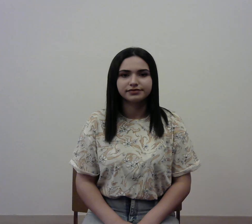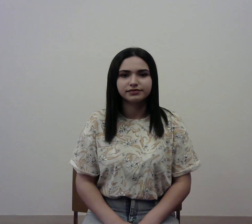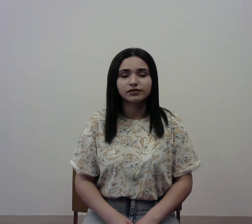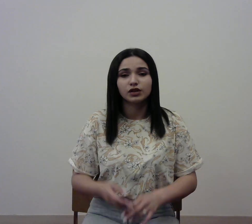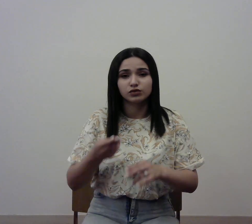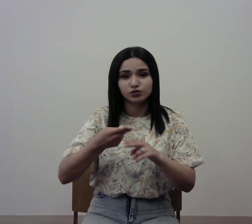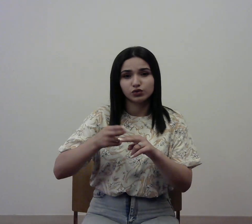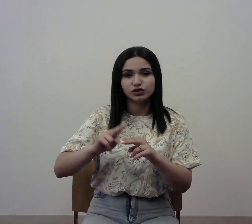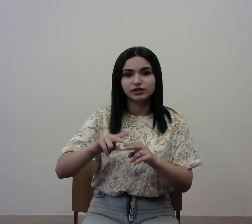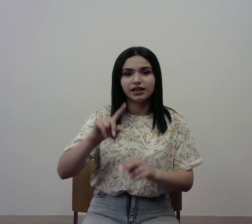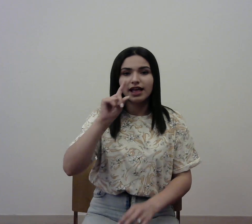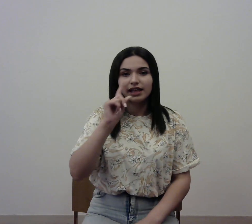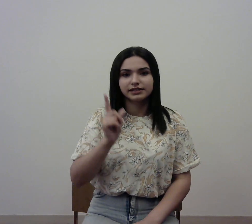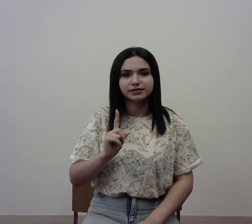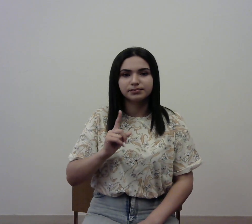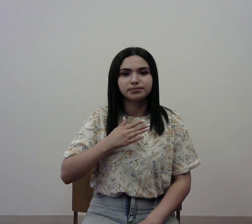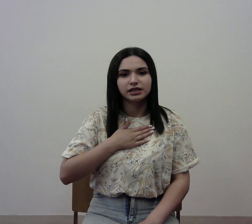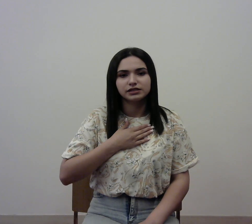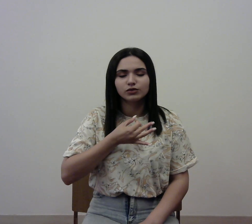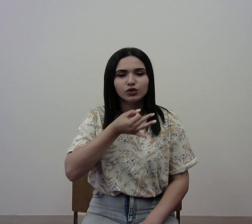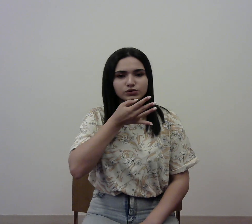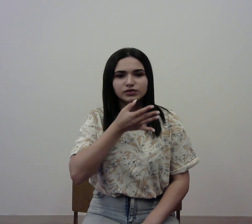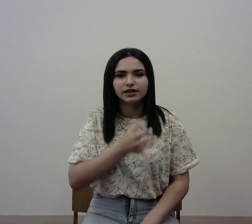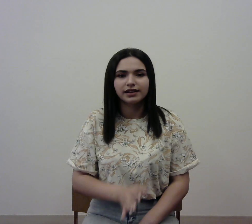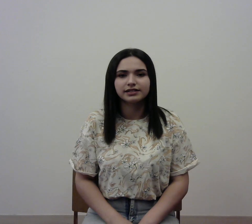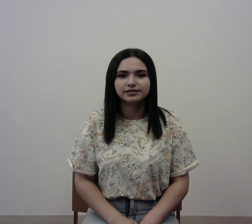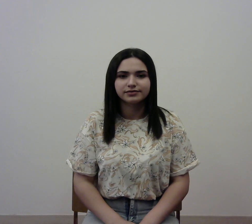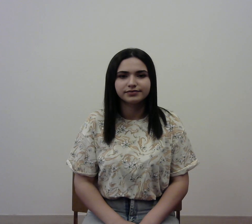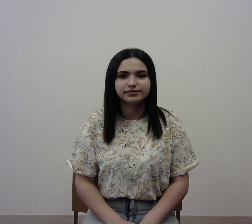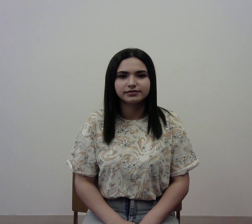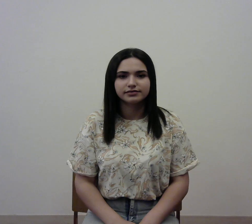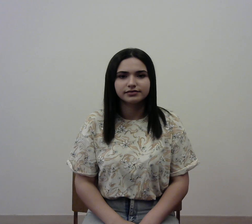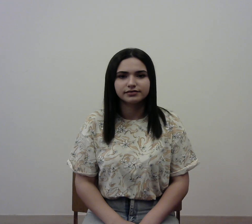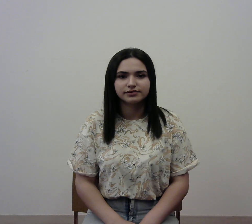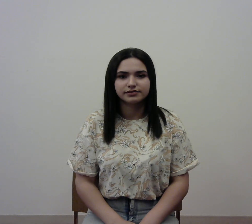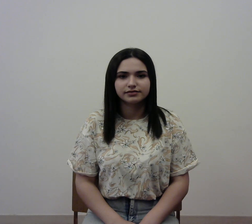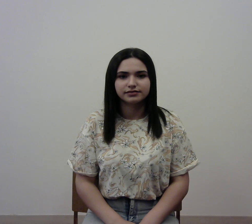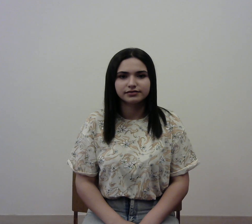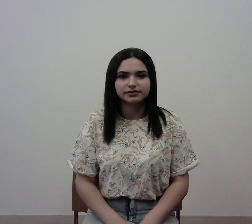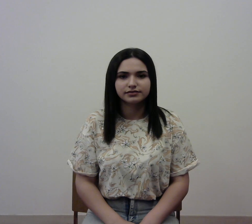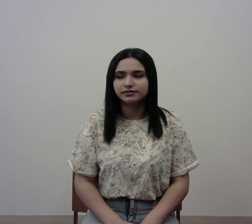Bu ətir mənim xoşuma gəlir